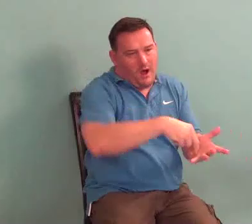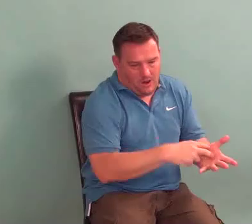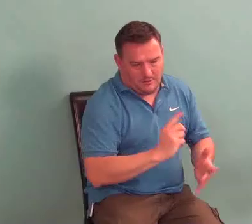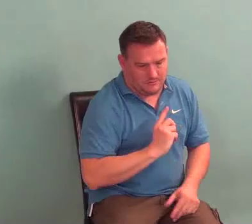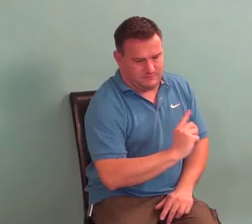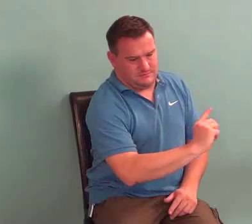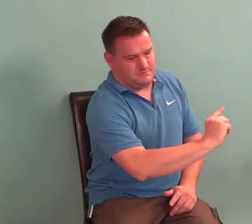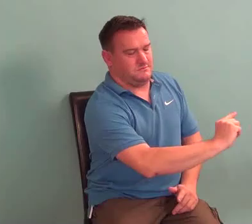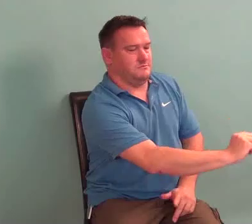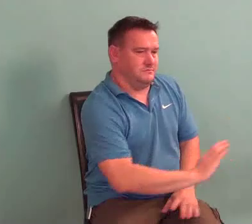I poszła, tyle.